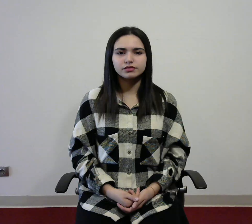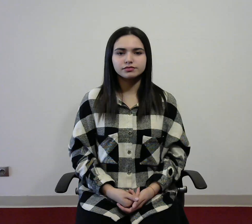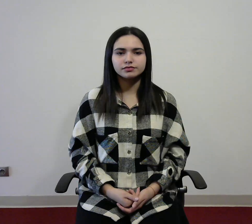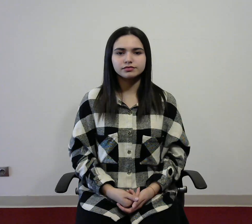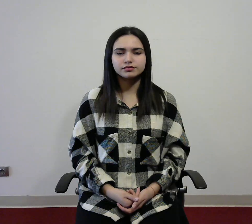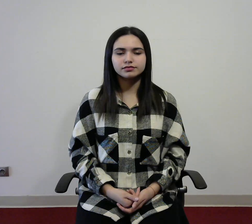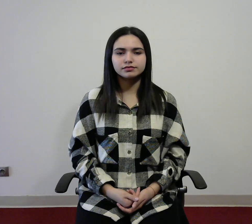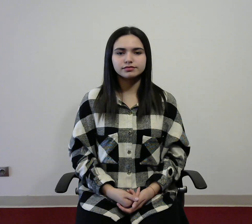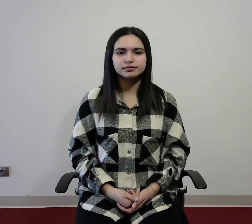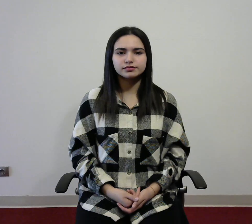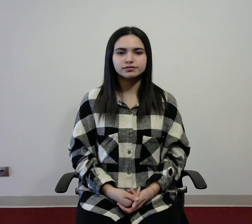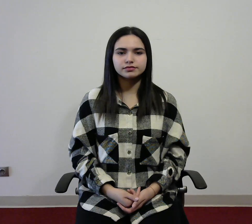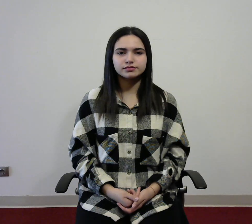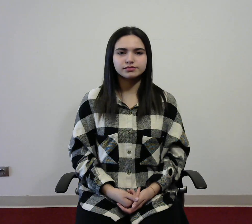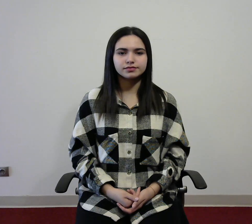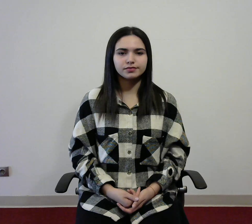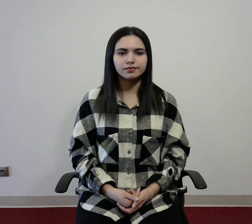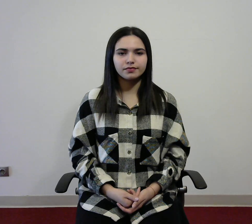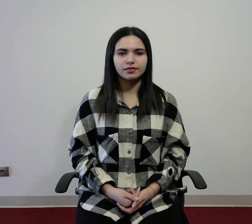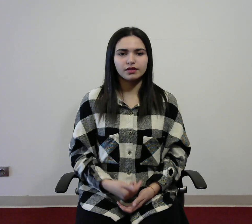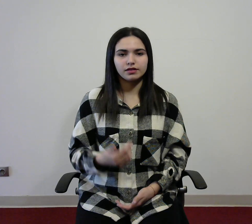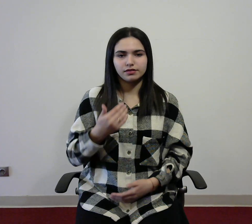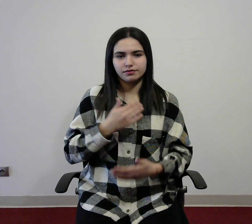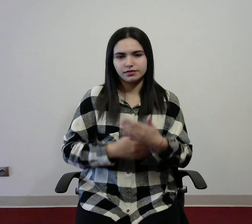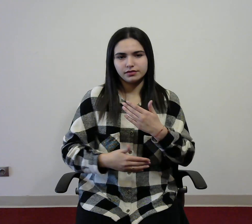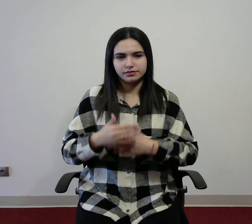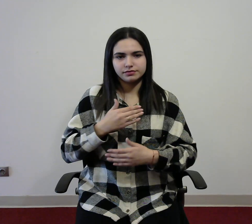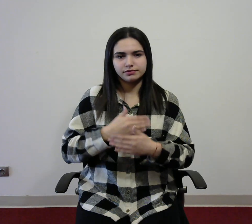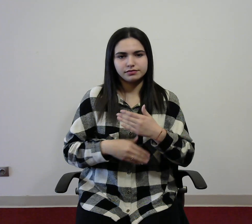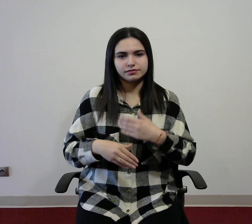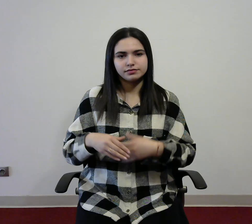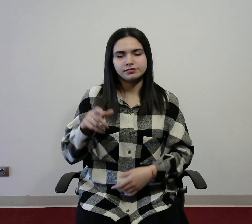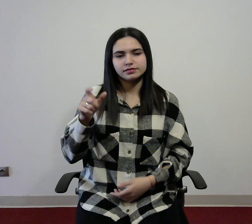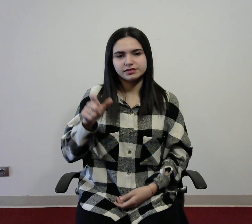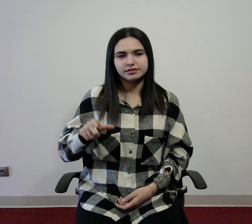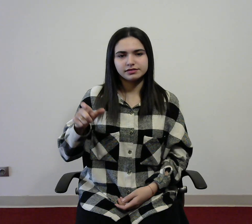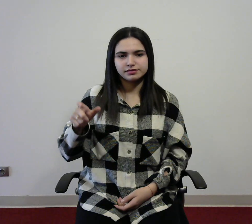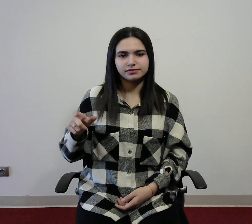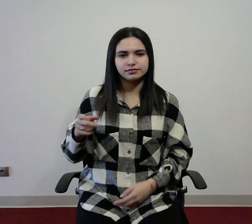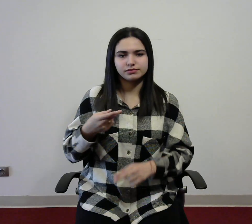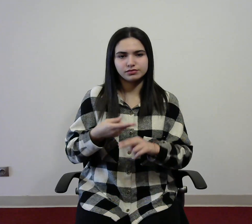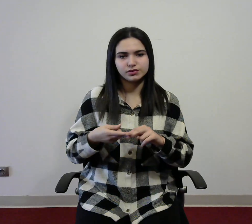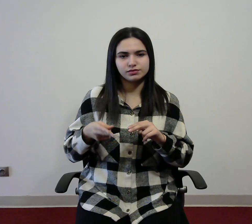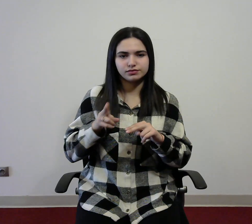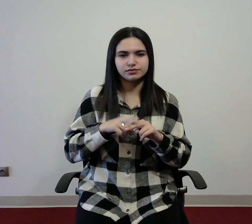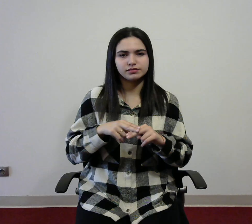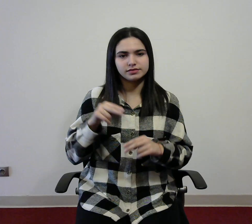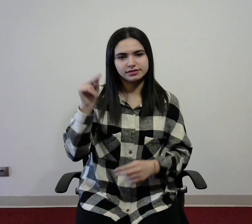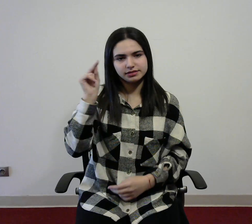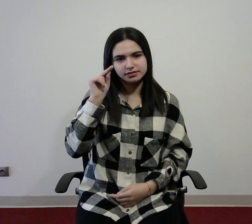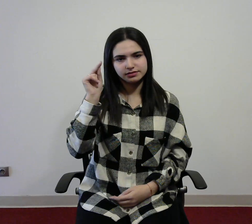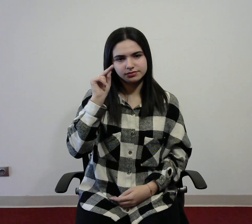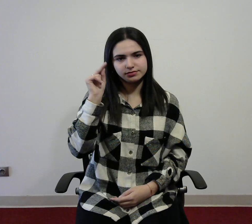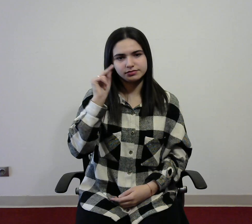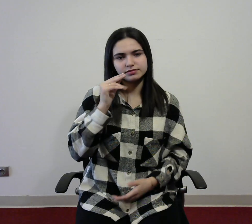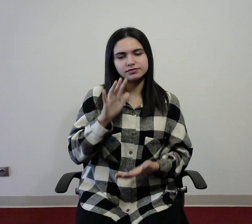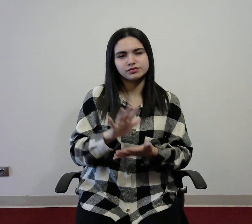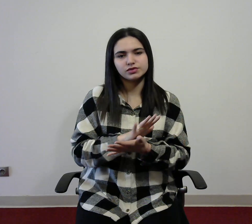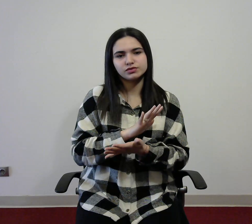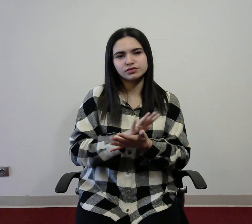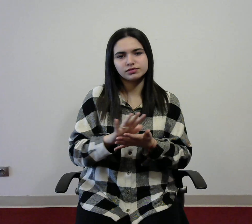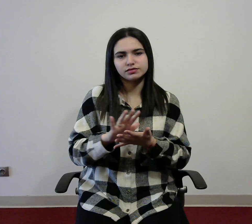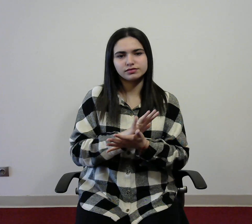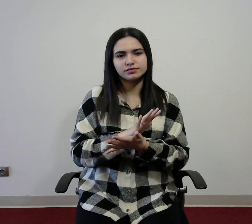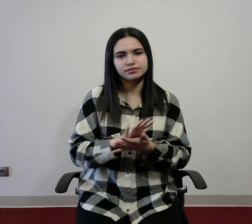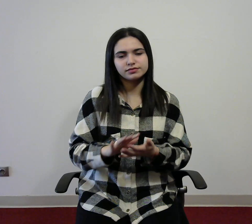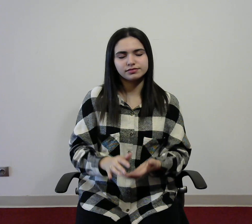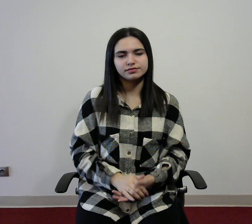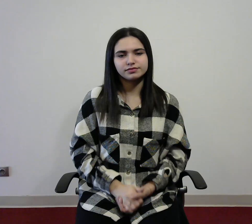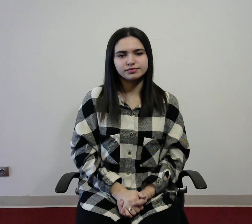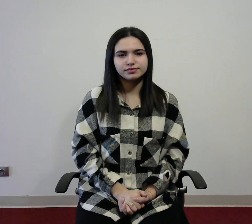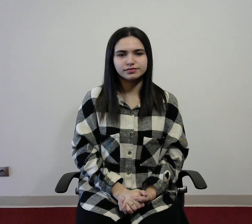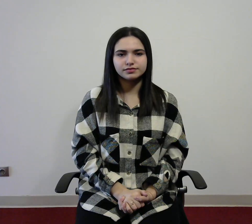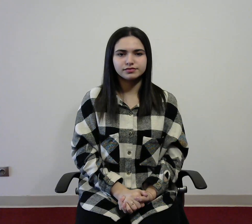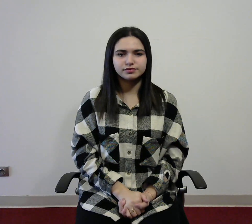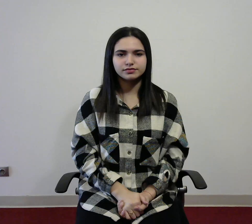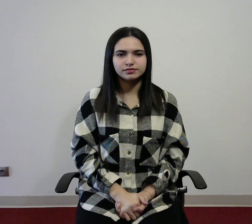Əlilliyi olan şəxslərə təhsil pulsuzdur